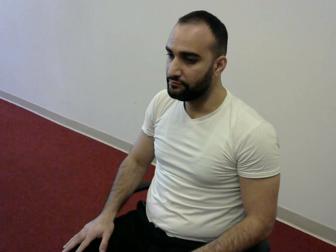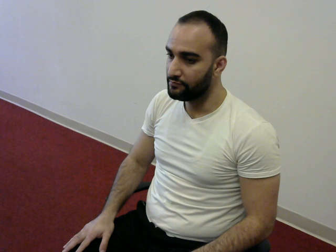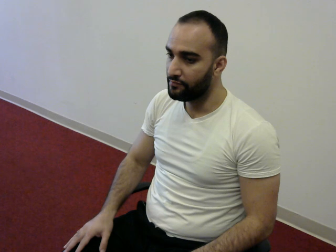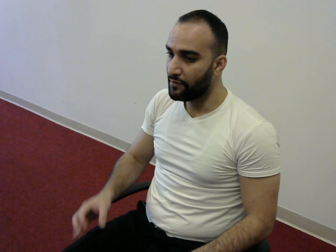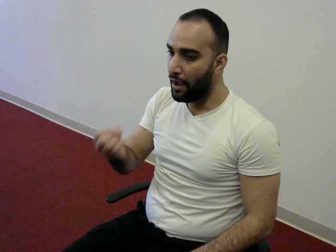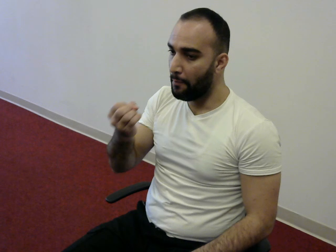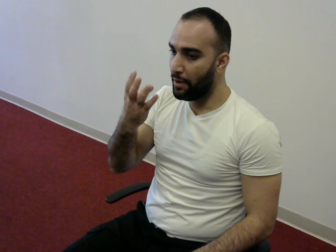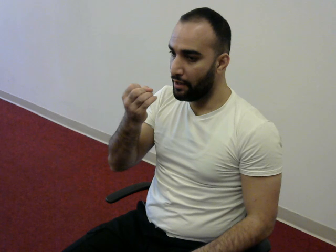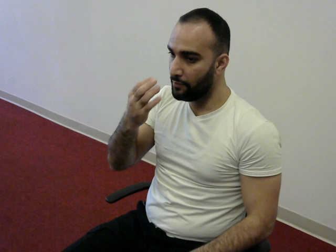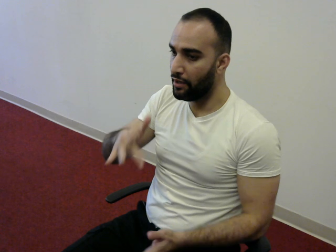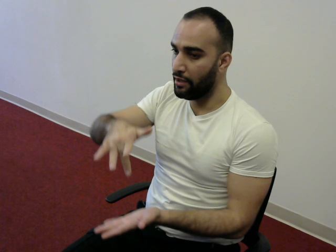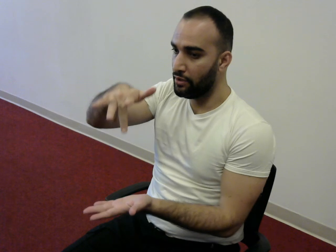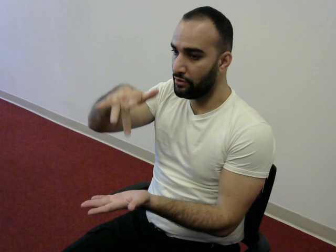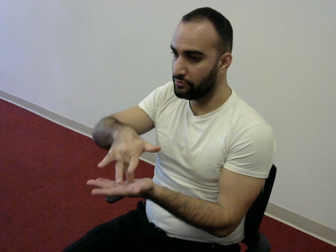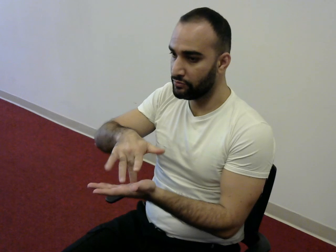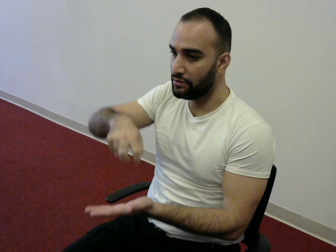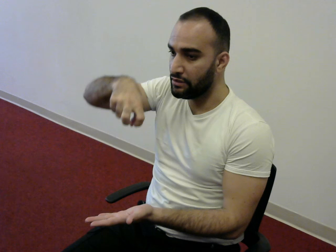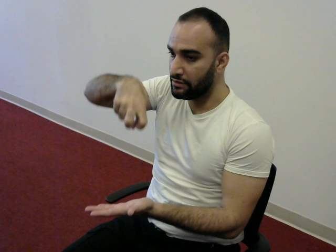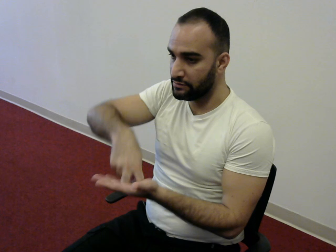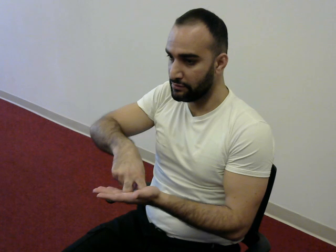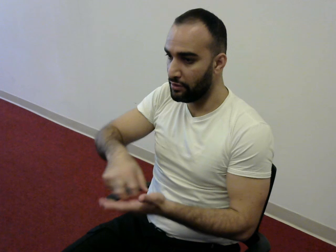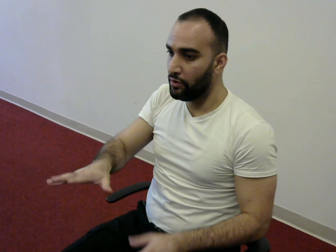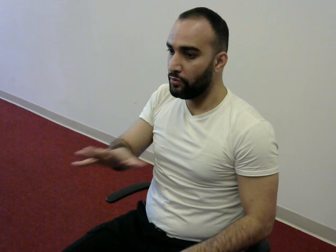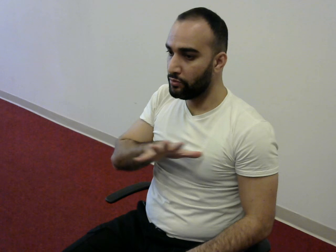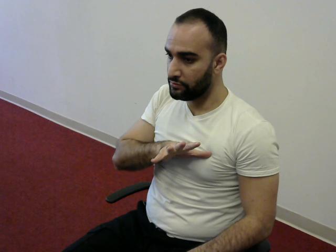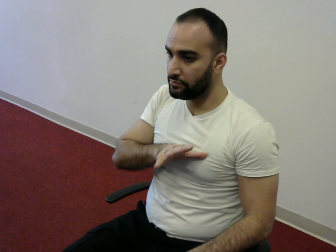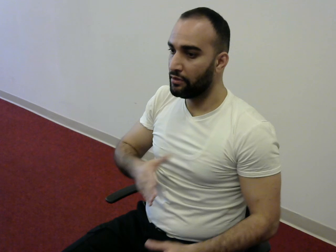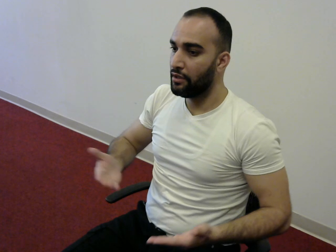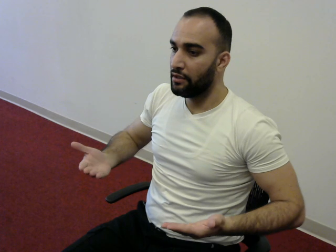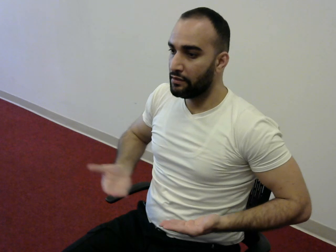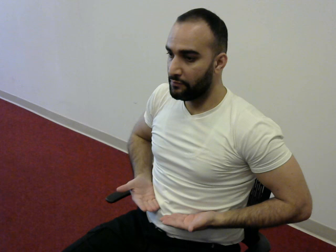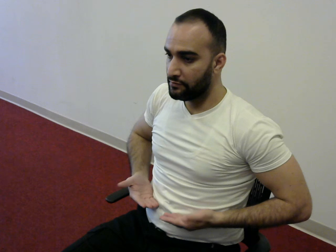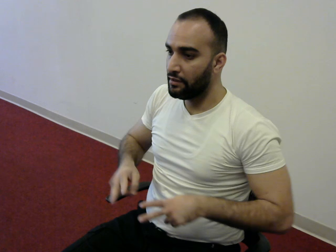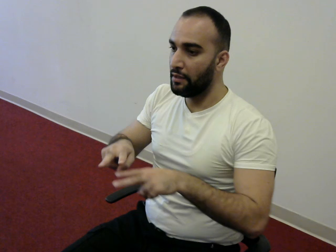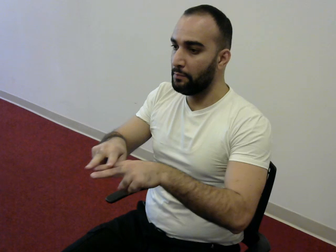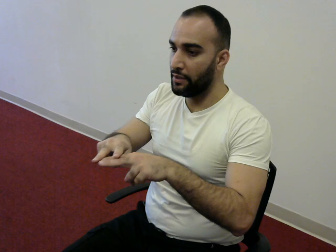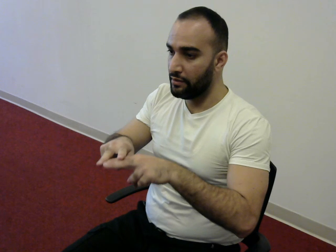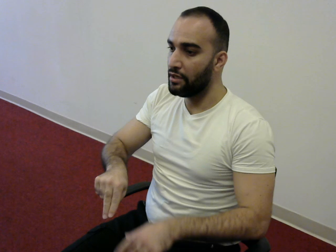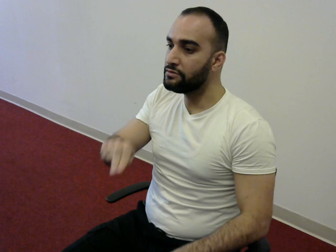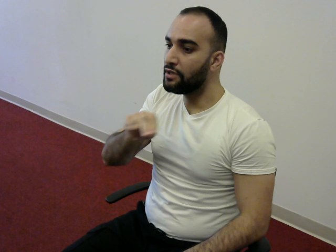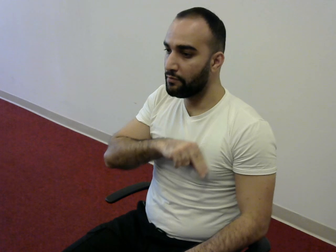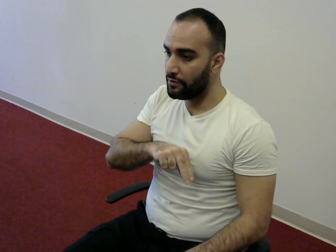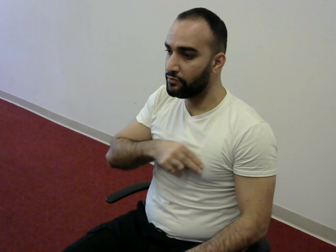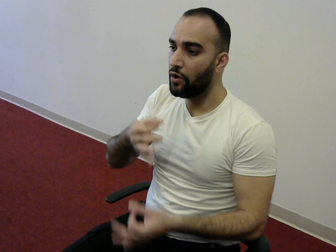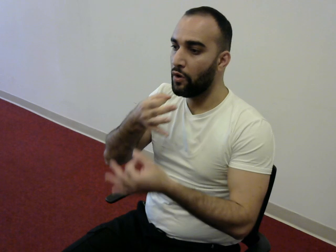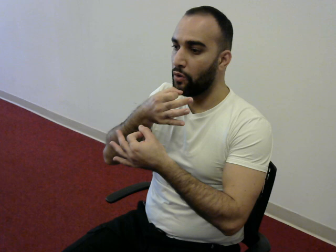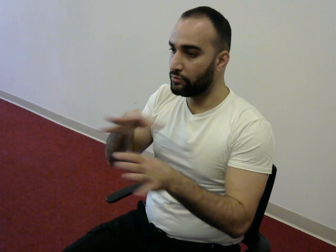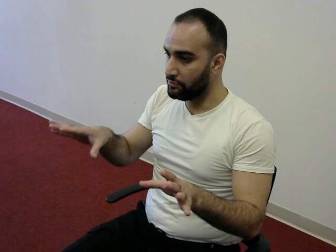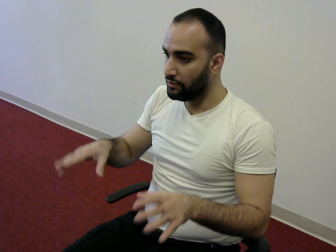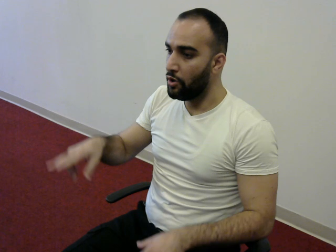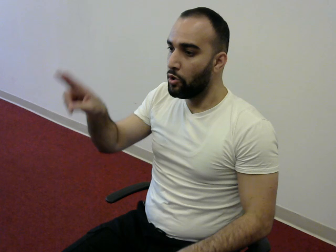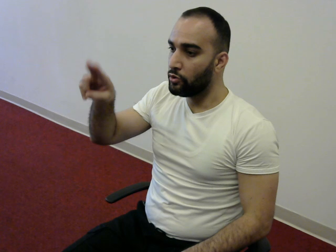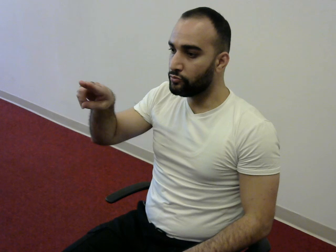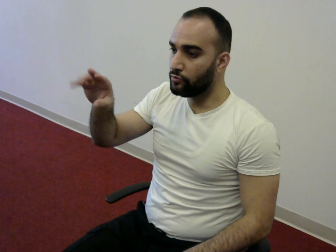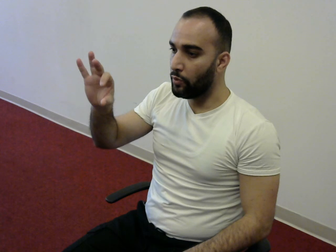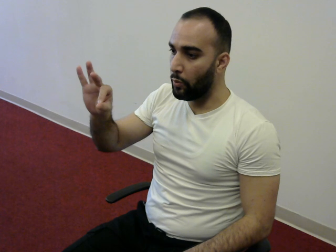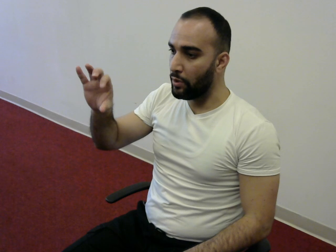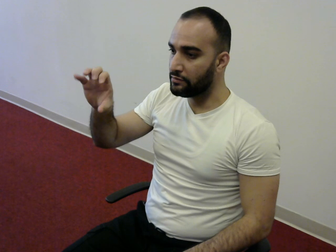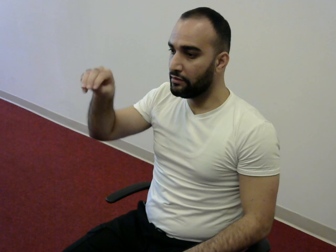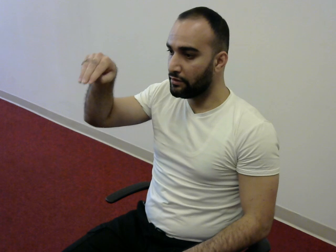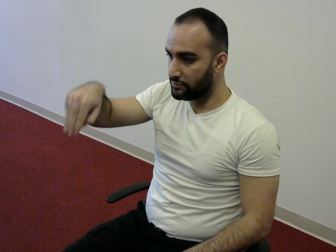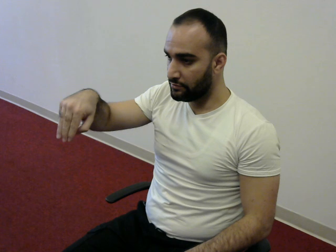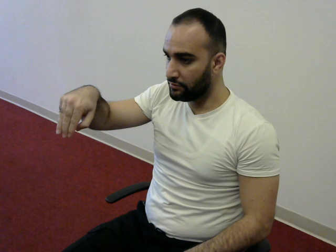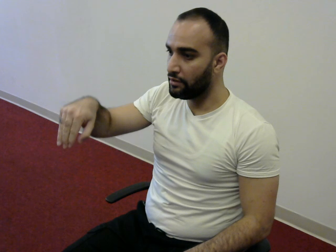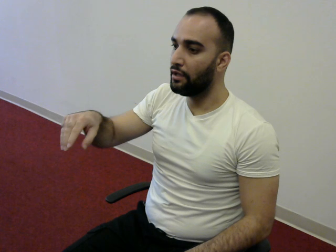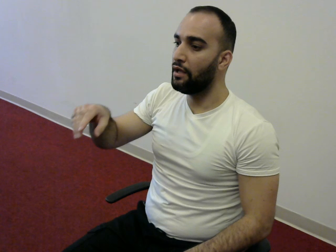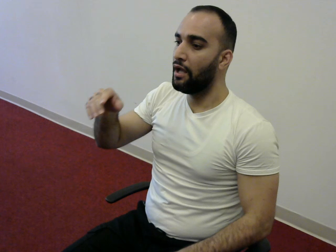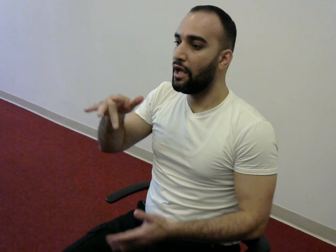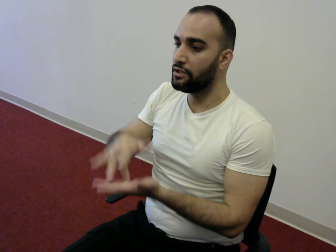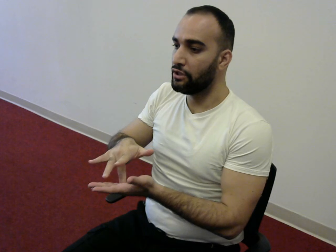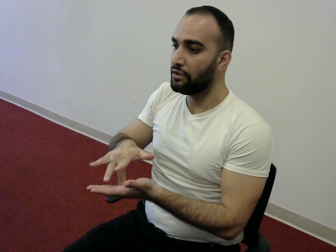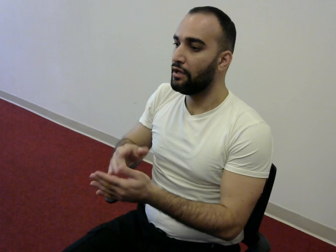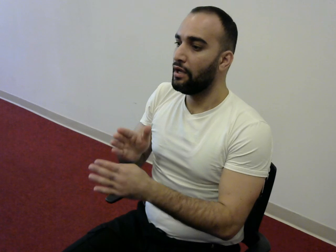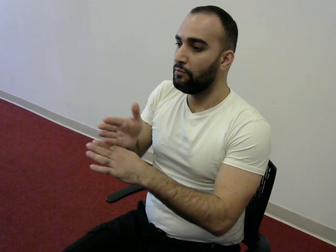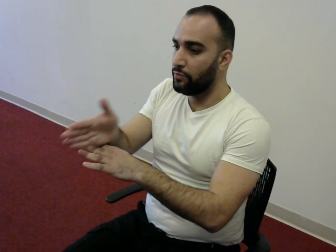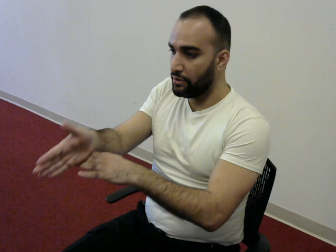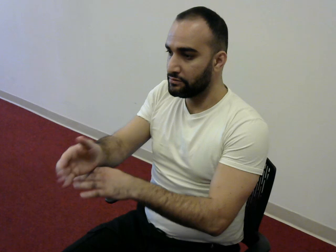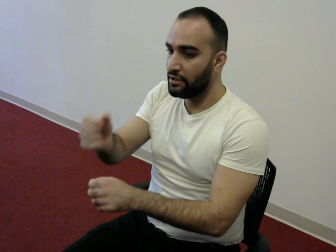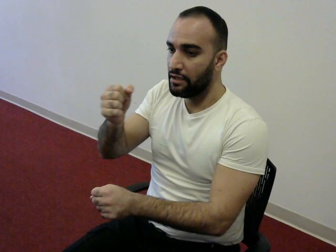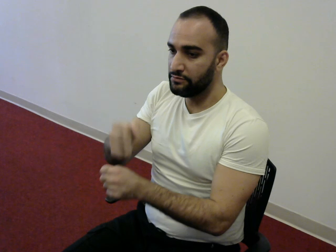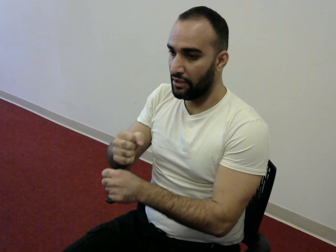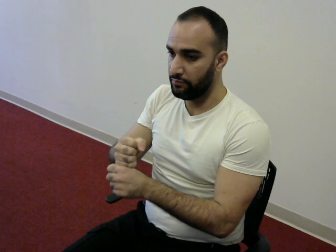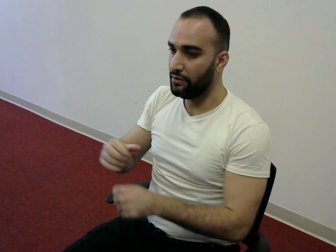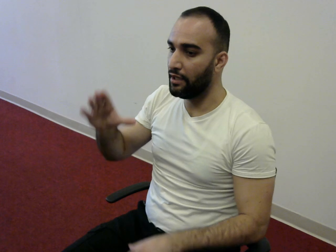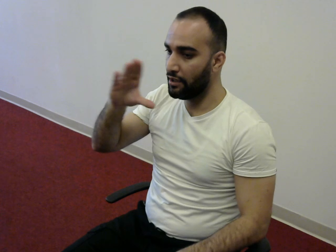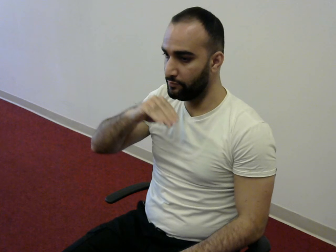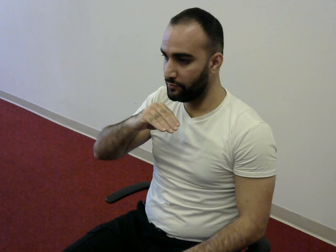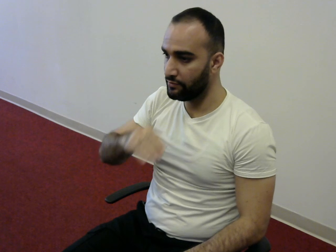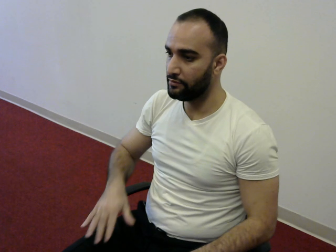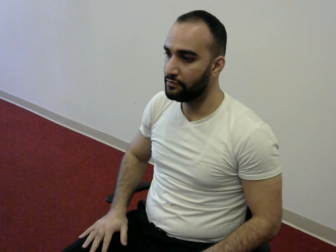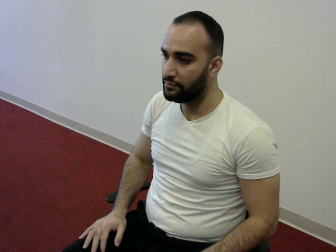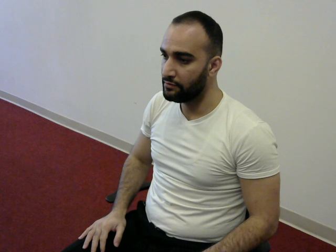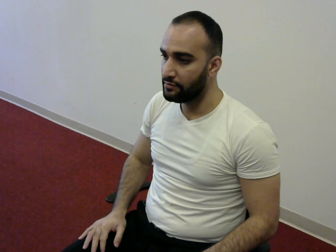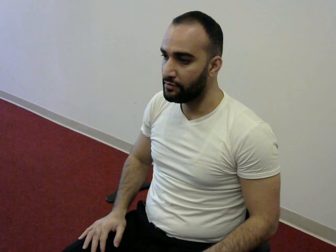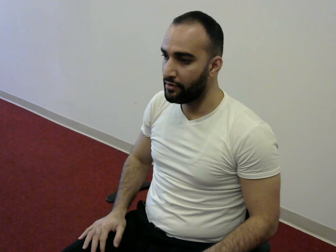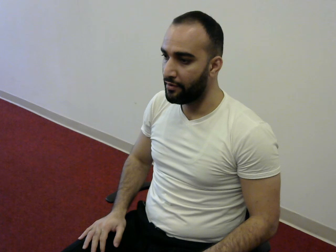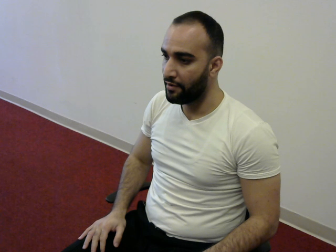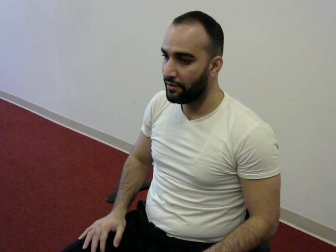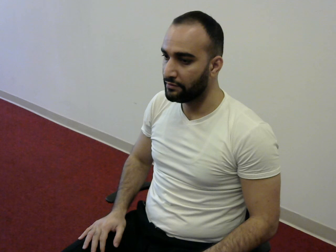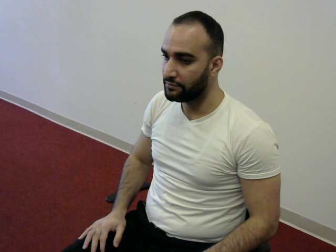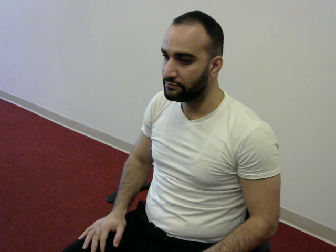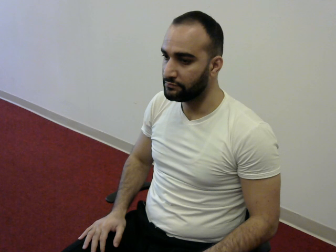Bakı şəhərində qeydiyyatda olan vətəndaşlar paytaxtda işləyən istənilən DOST mərkəzinə yaxınlaşa bilər